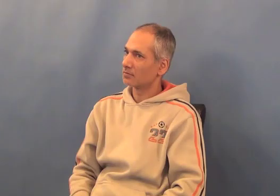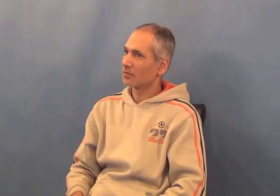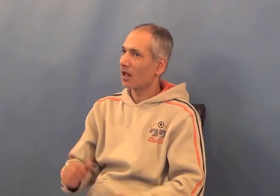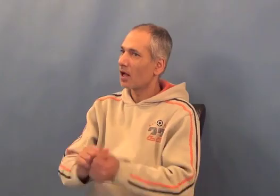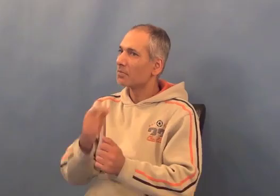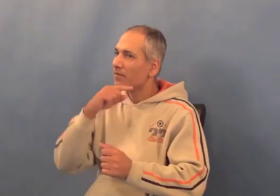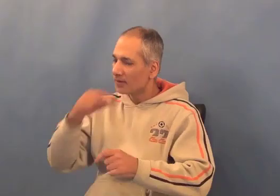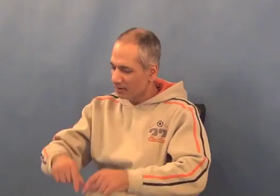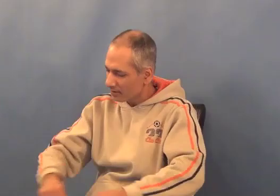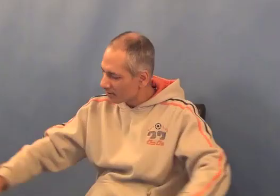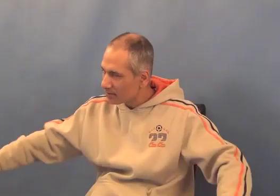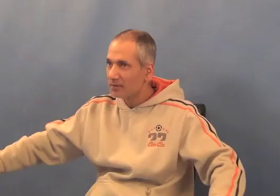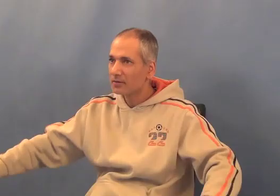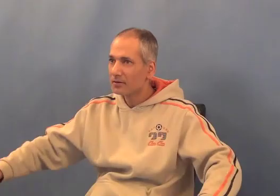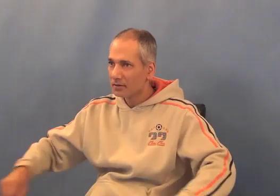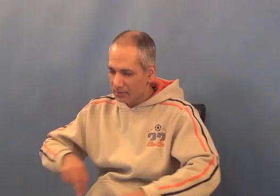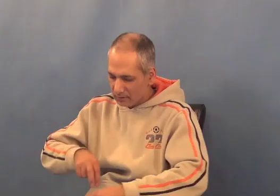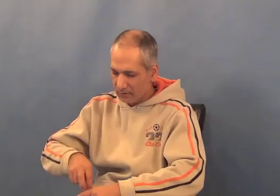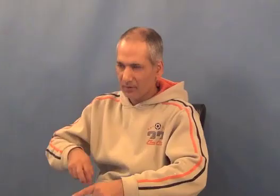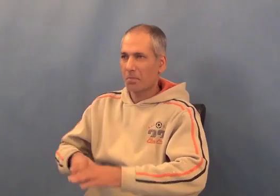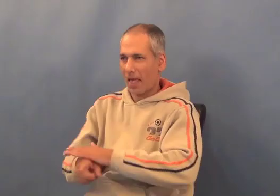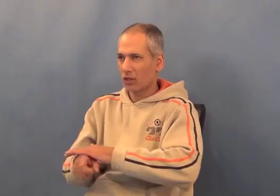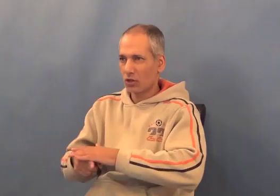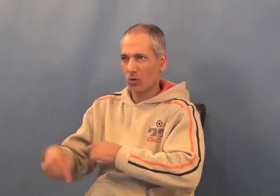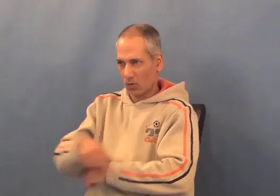Albo czerwona linia przy torach.